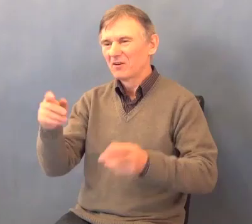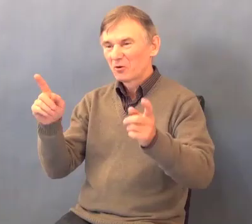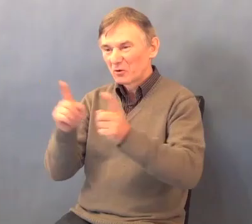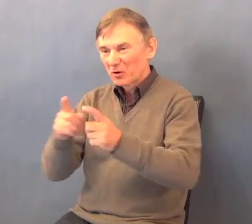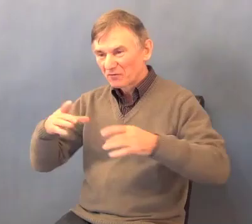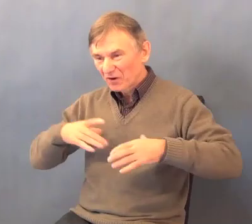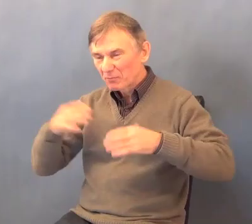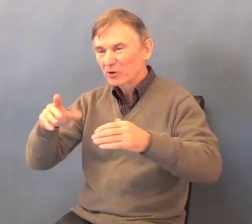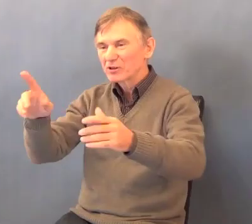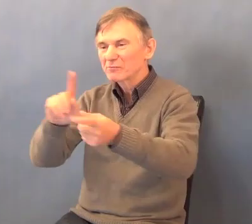Spotkamy się w wolnym czasie.